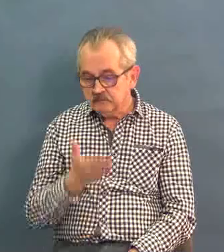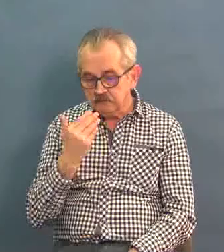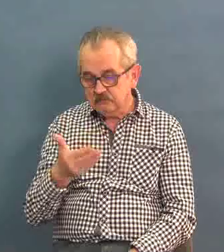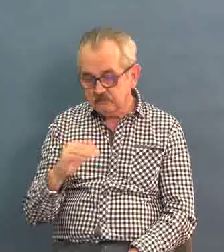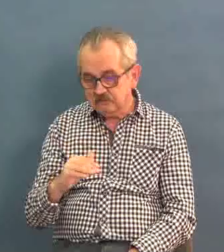Następny.